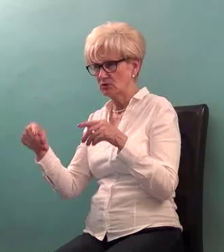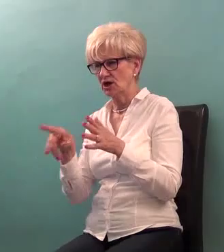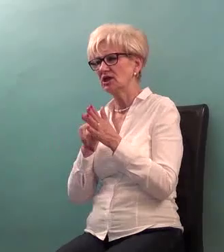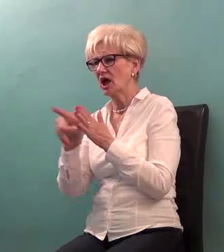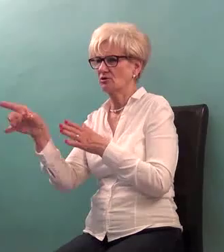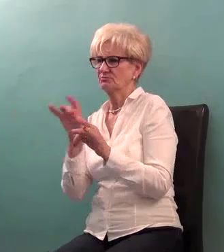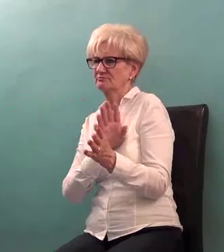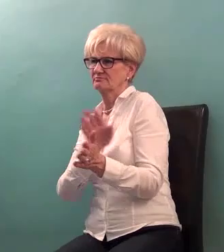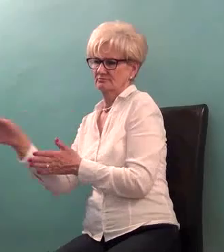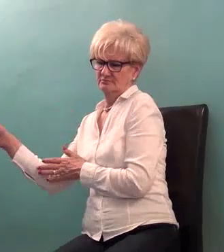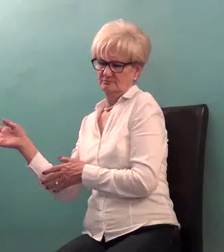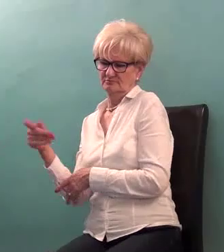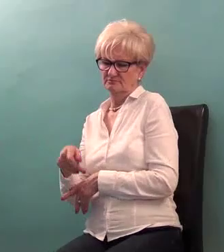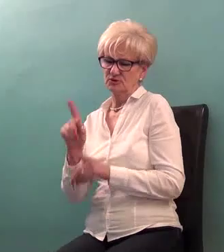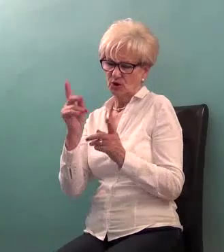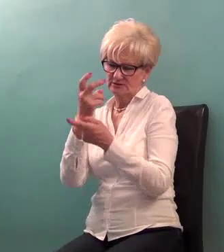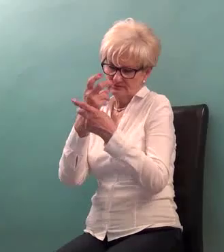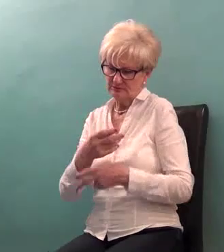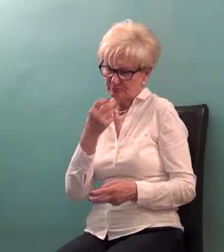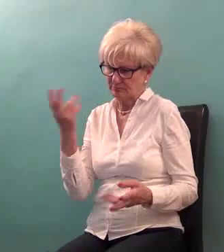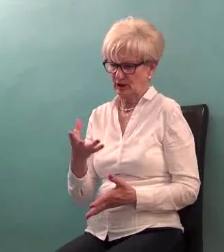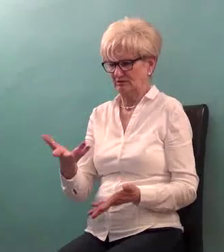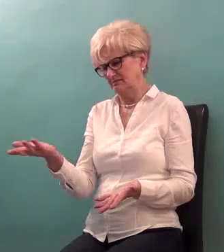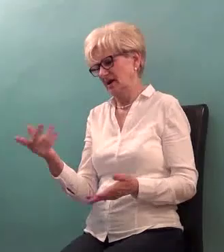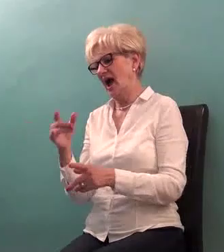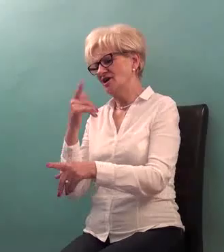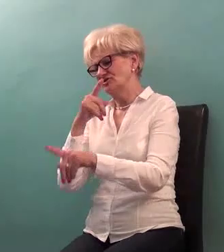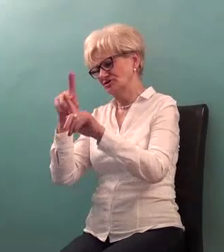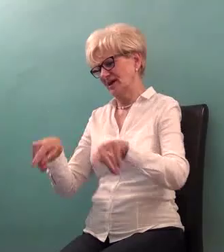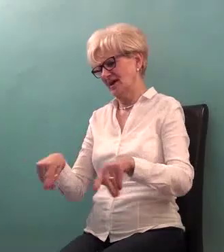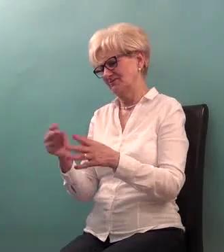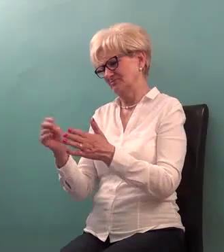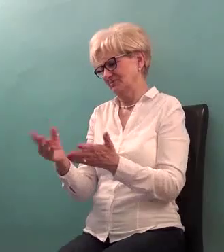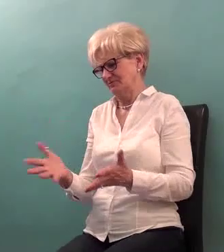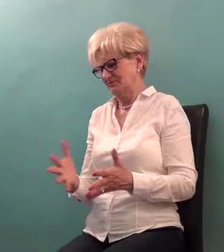W tym kierunku trzeba biec, uważać na zatrucie i prąd. Wiem, że żółty znak powinien być jeśli chodzi o prąd, a jest czerwony, więc nie wiem.